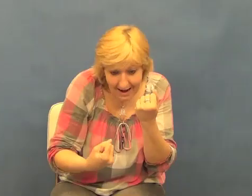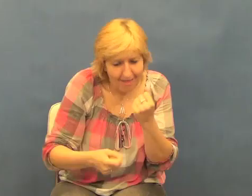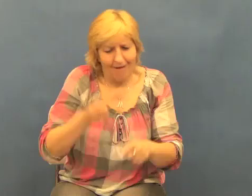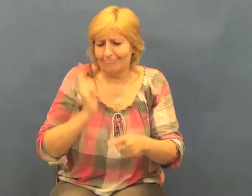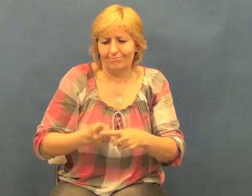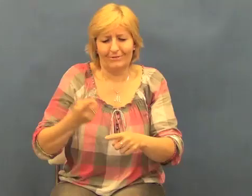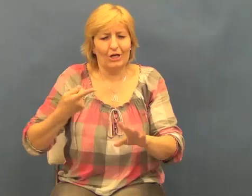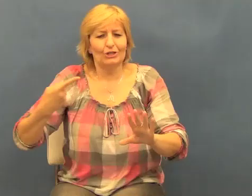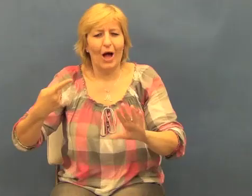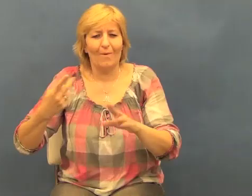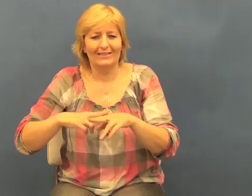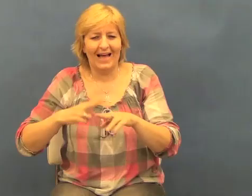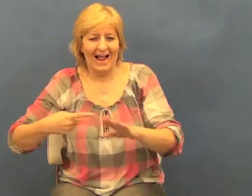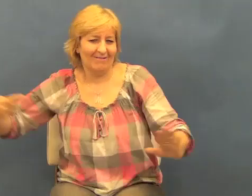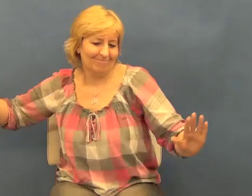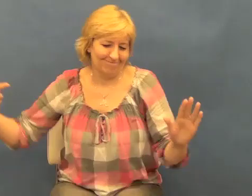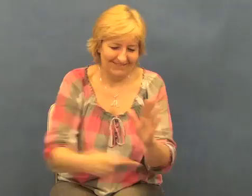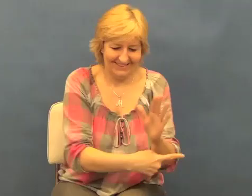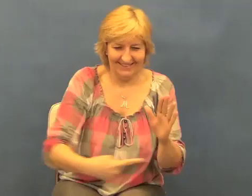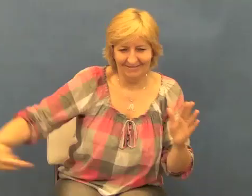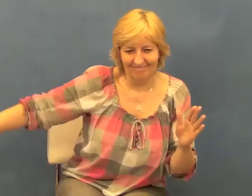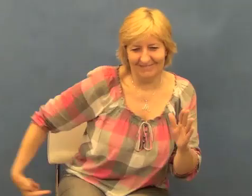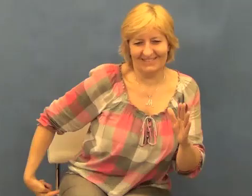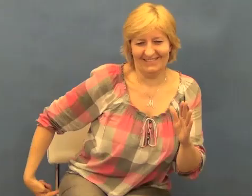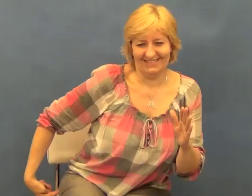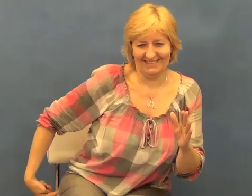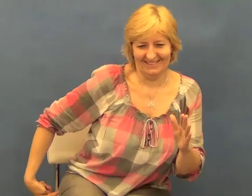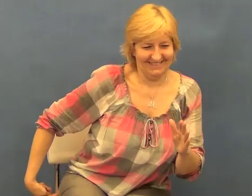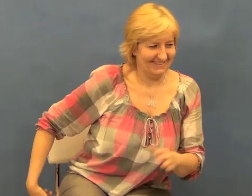O, stanowczo strzela strzałką w jego pupę.